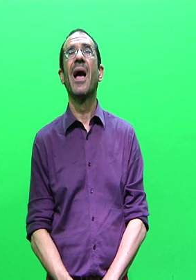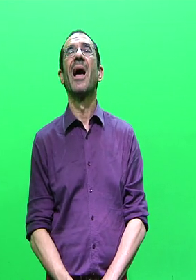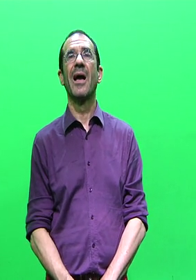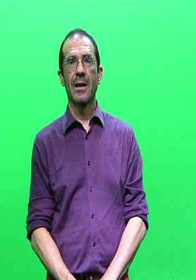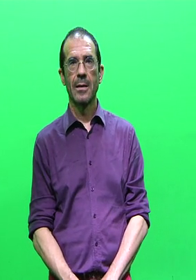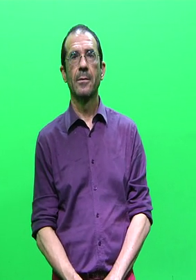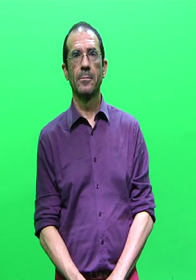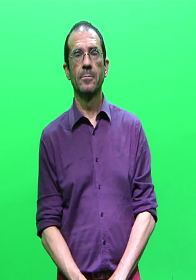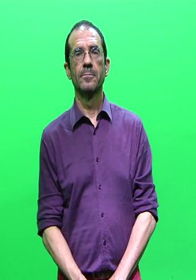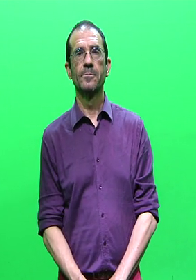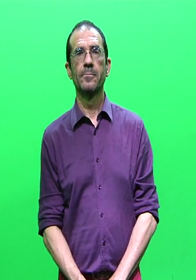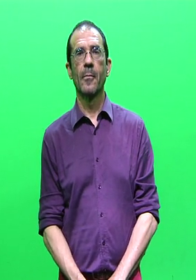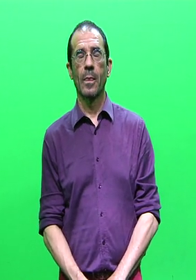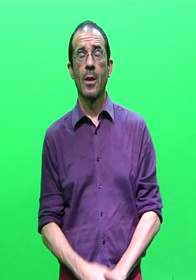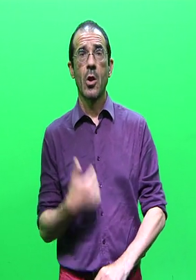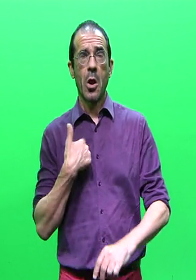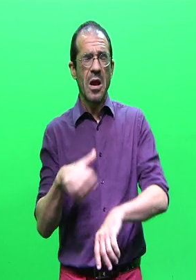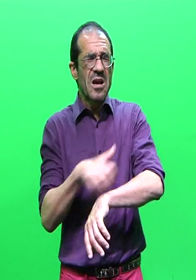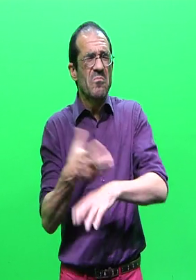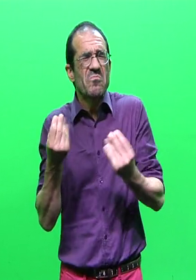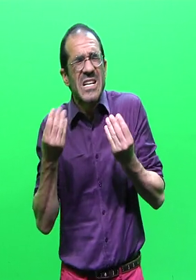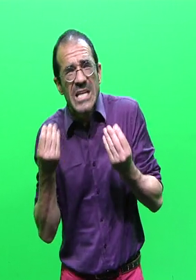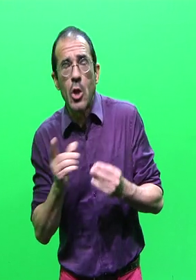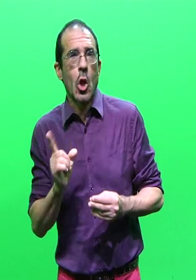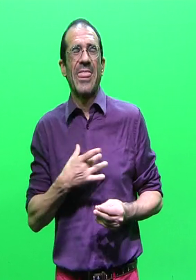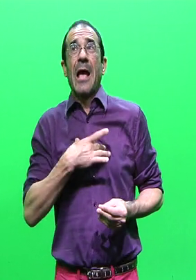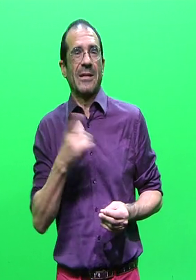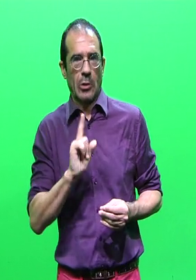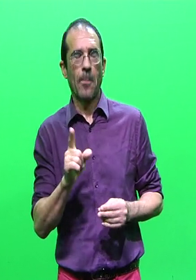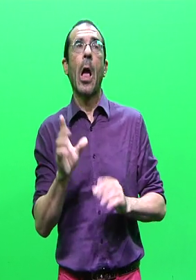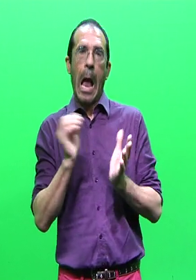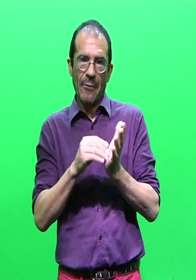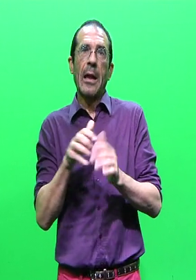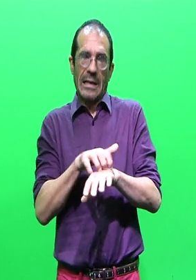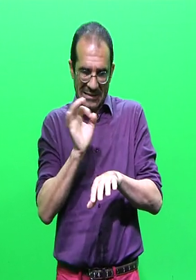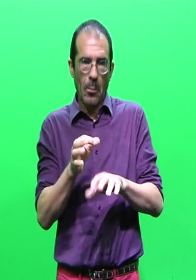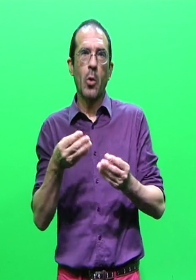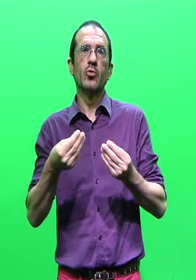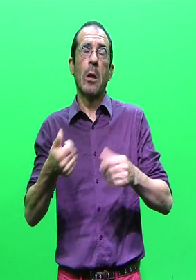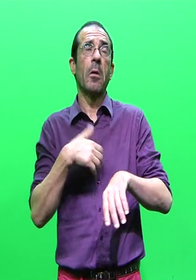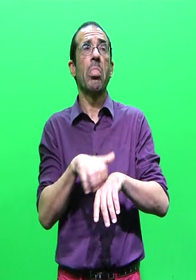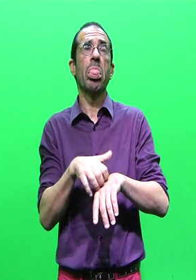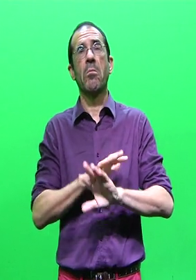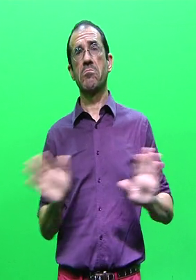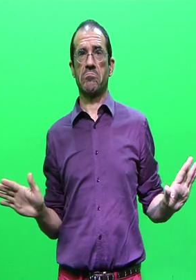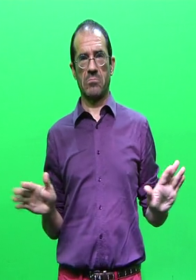Ja ho entenc. No em pica molt, tampoc massa, però de vegades sí que em pica, però em rasco una mica i prou.